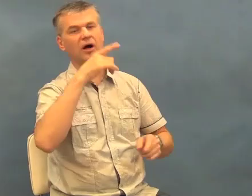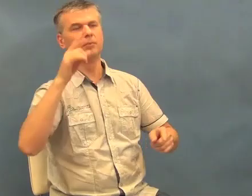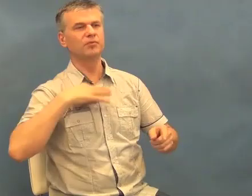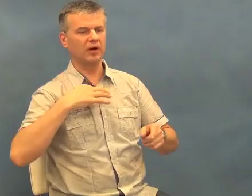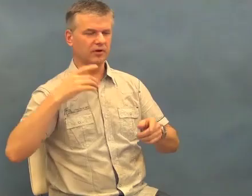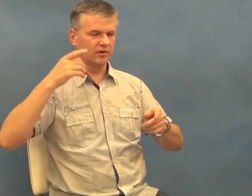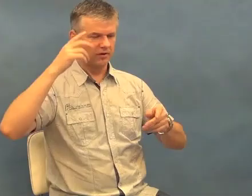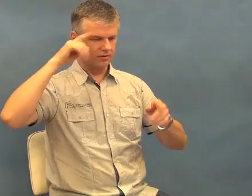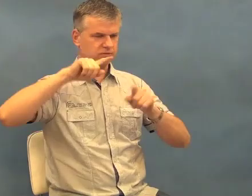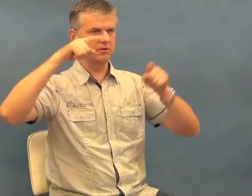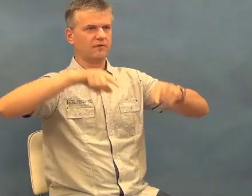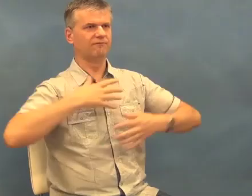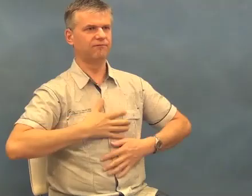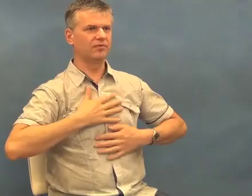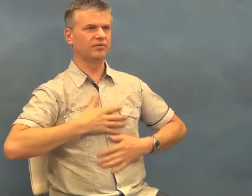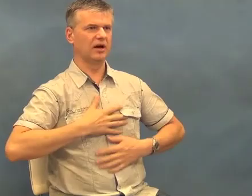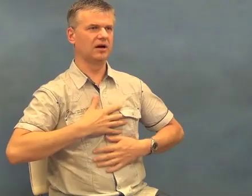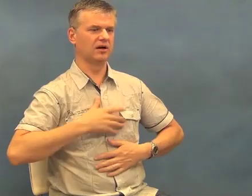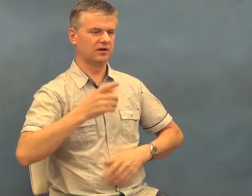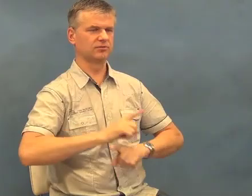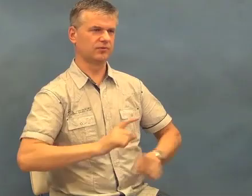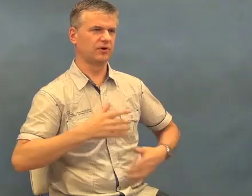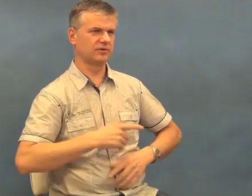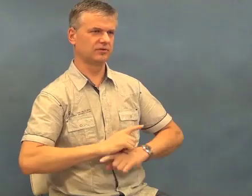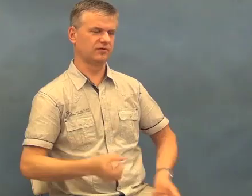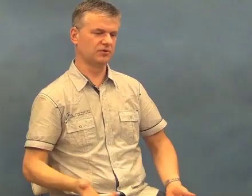A prywatnie kąpać się w wannie nie wolno.